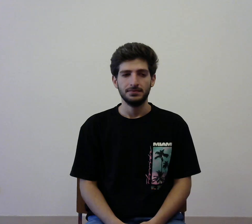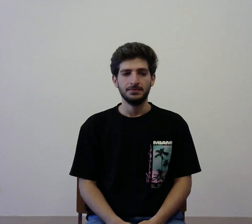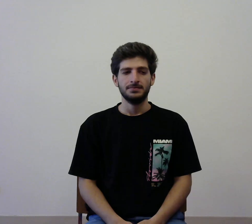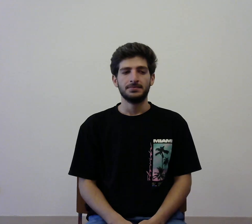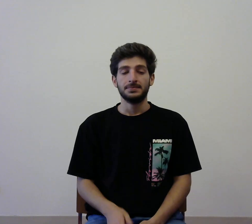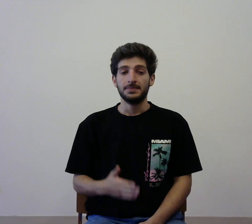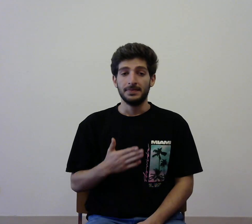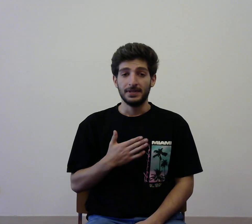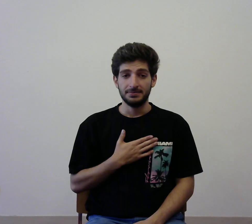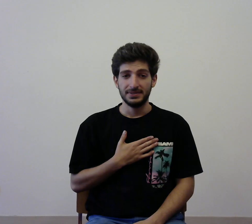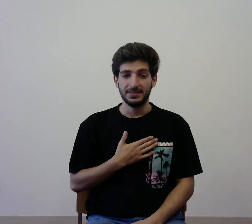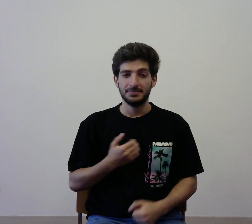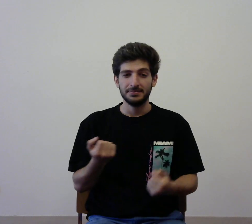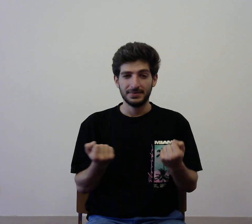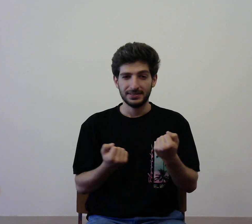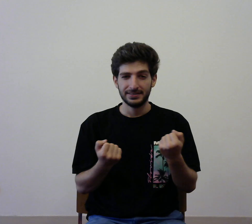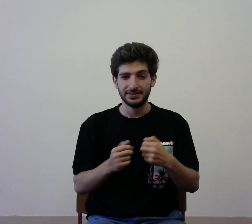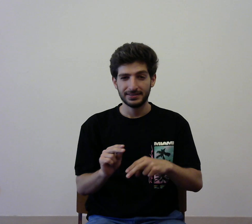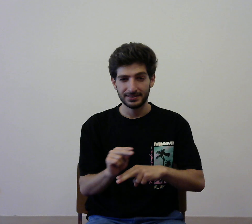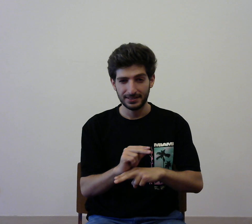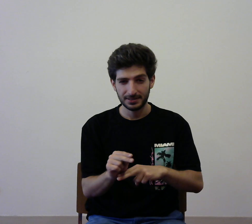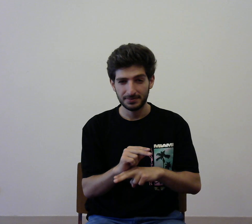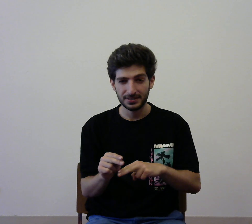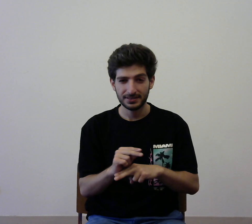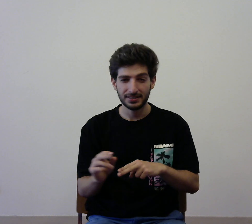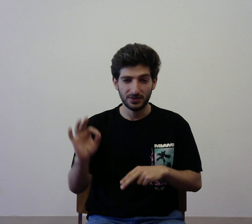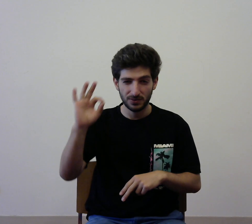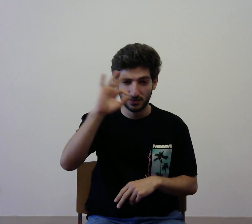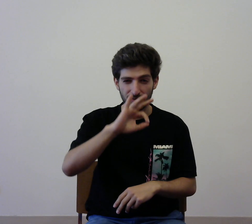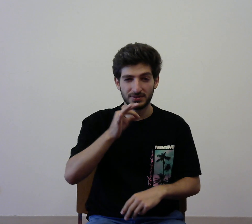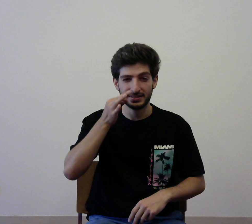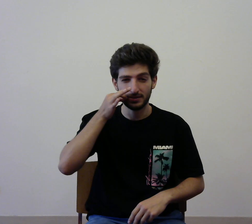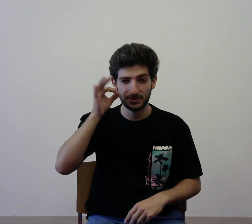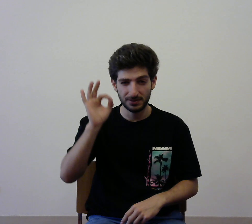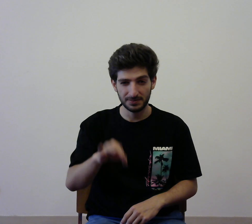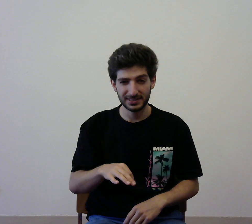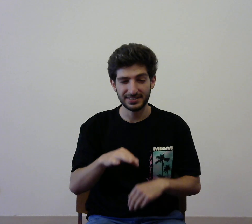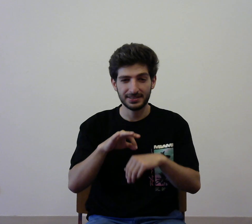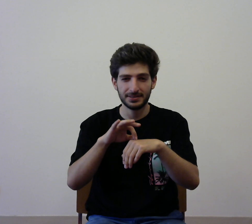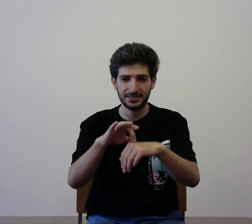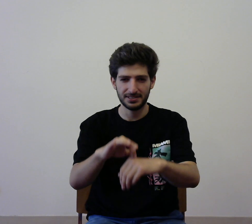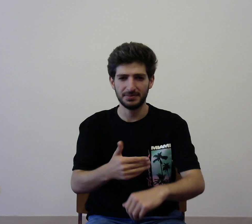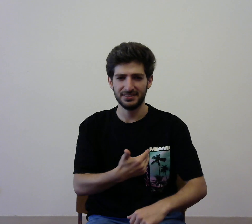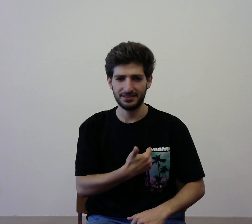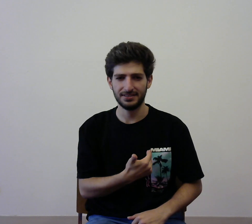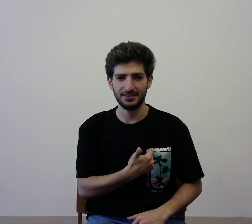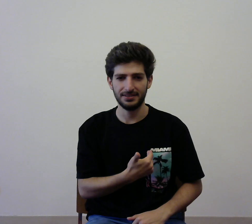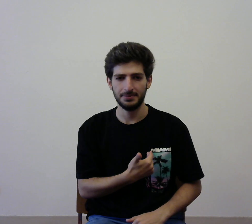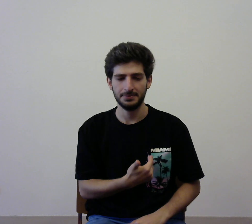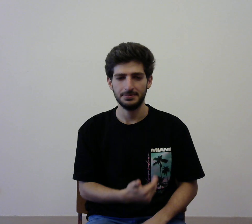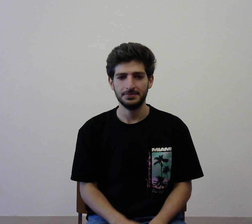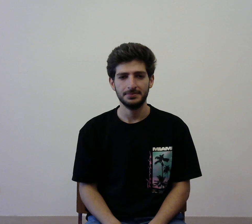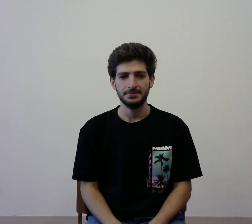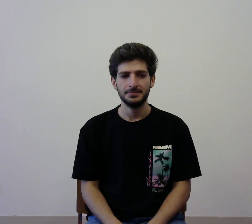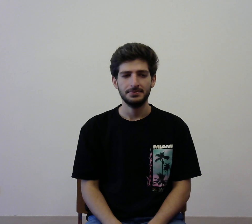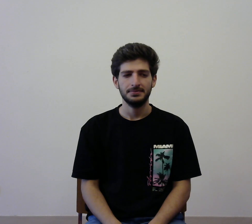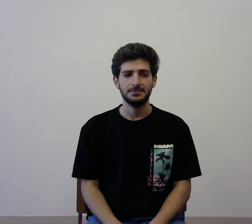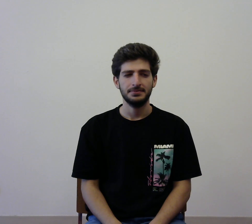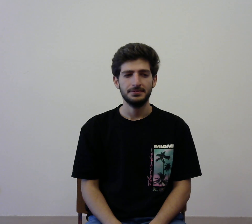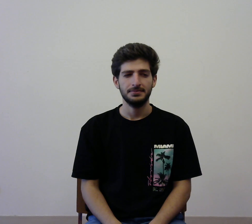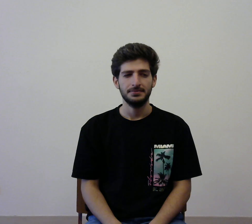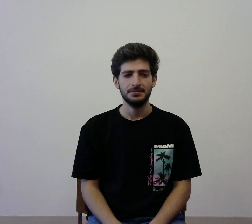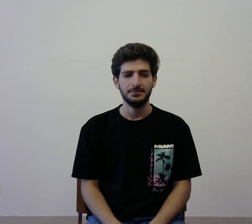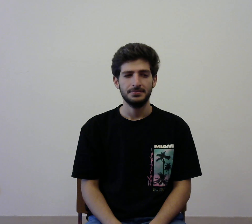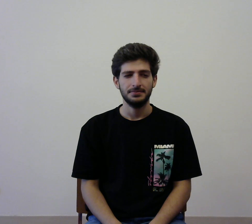Mən avtomobil təmiri üzrə təcrübə keçmək istəyirəm